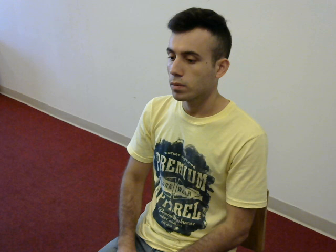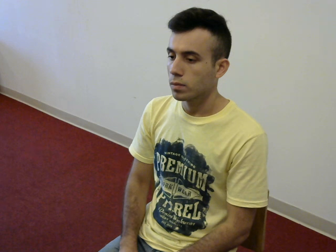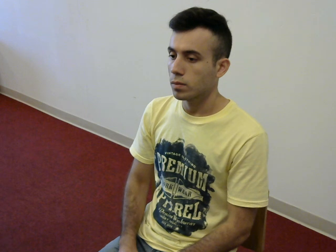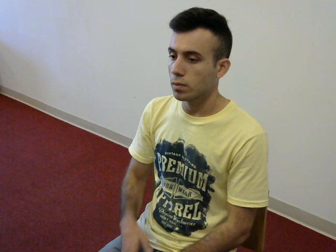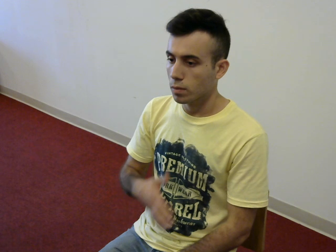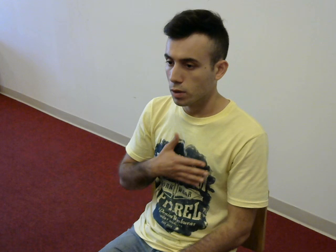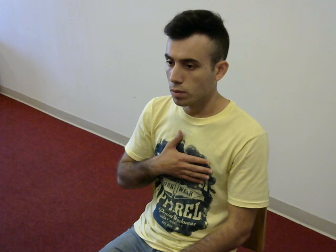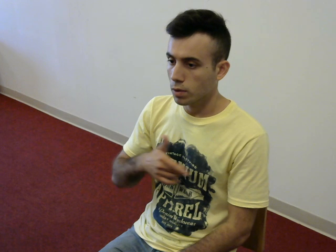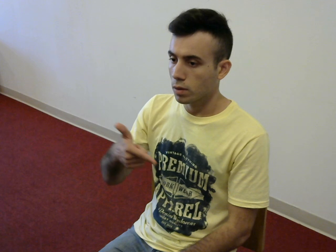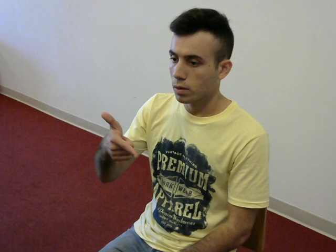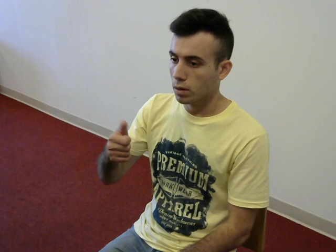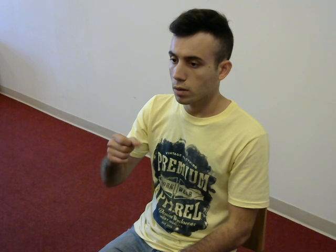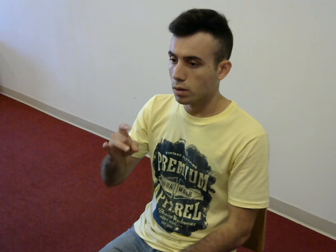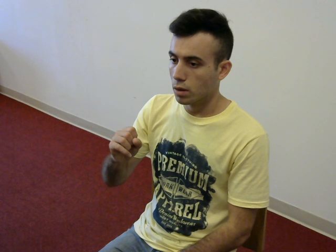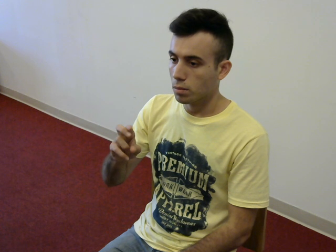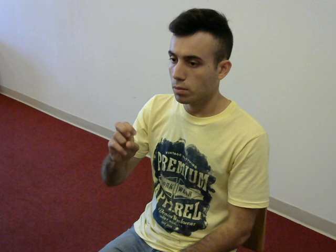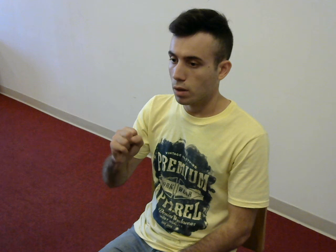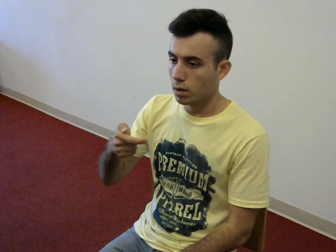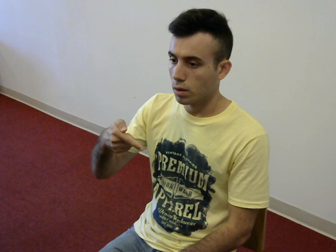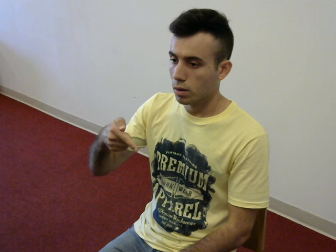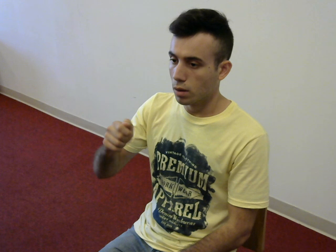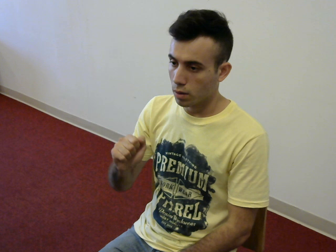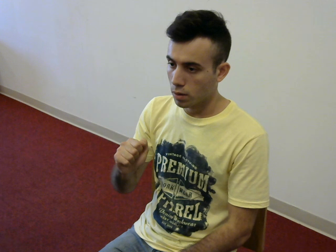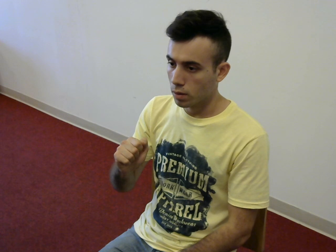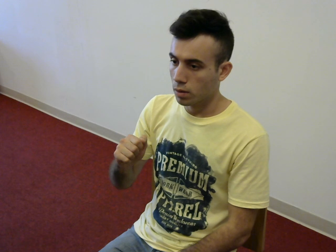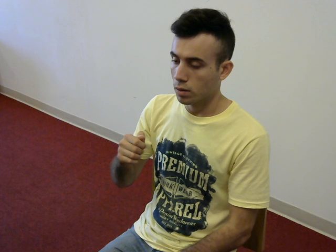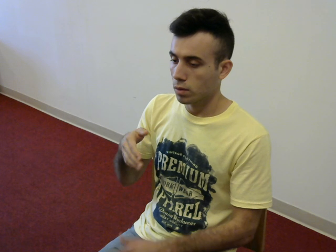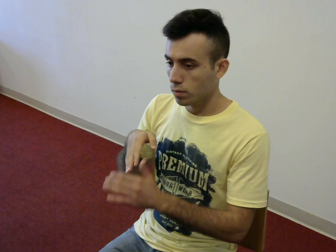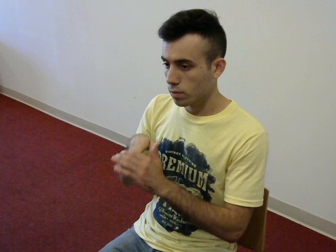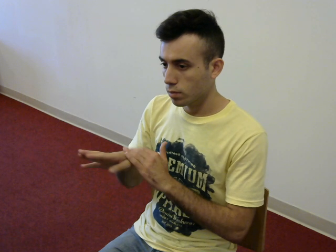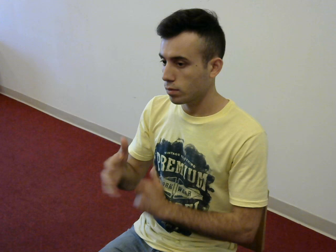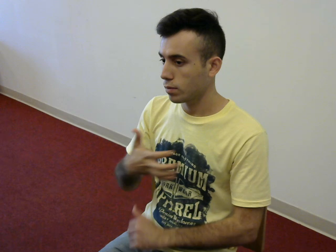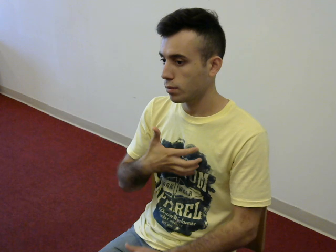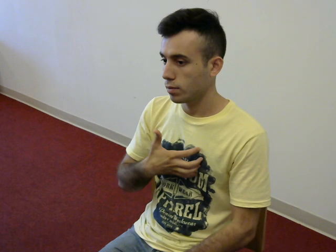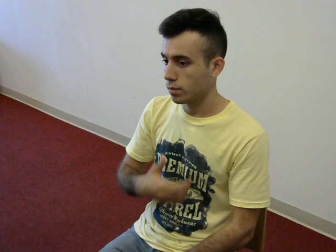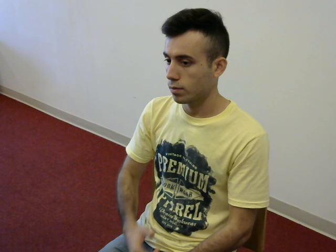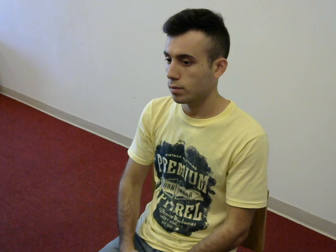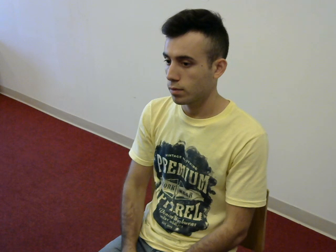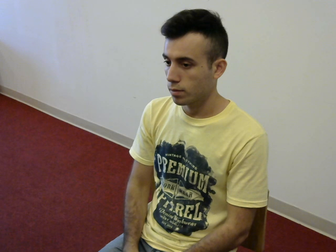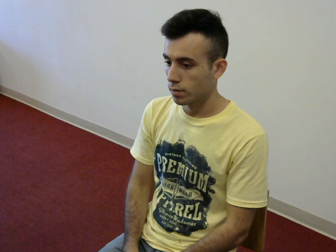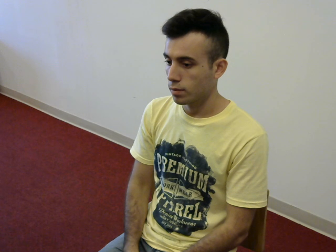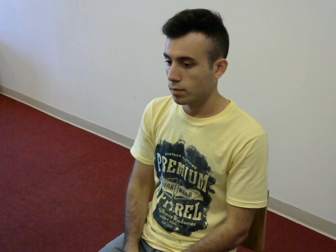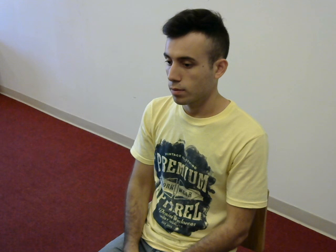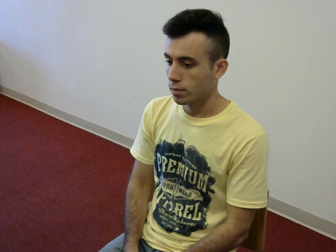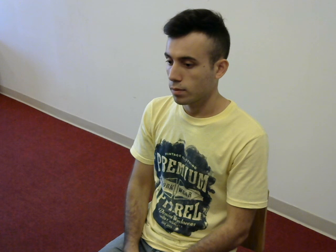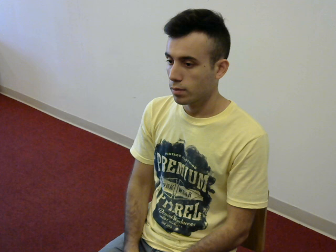Mən Qarabağa getmək istəyirəm